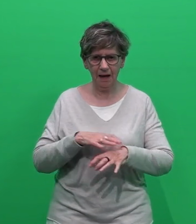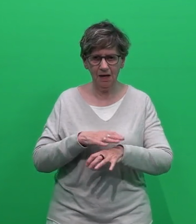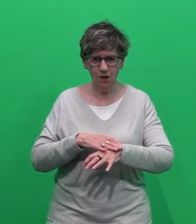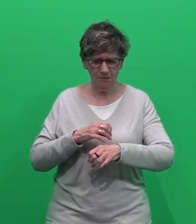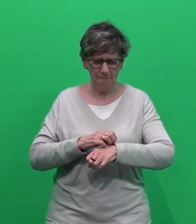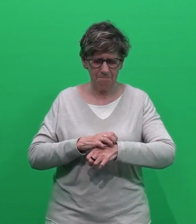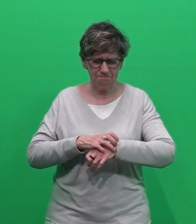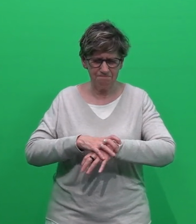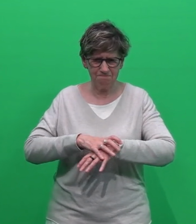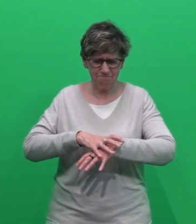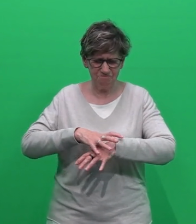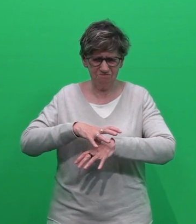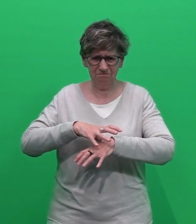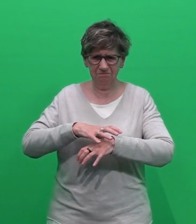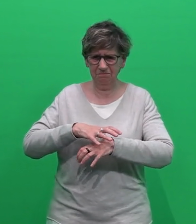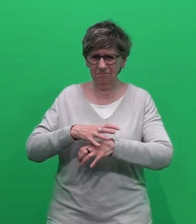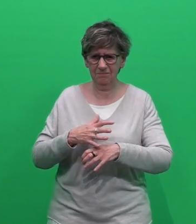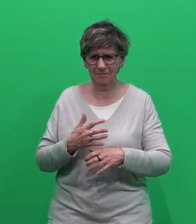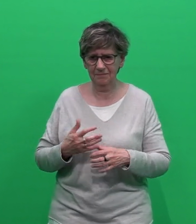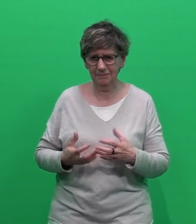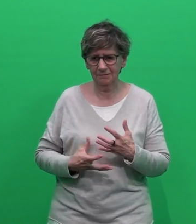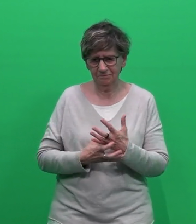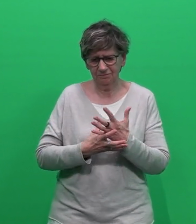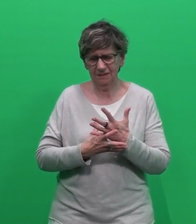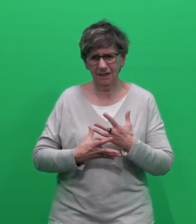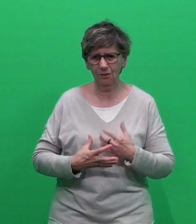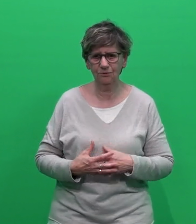Tinc les dues mans inflades.